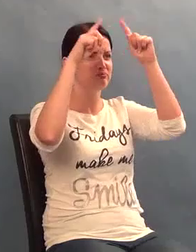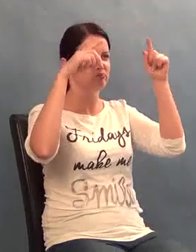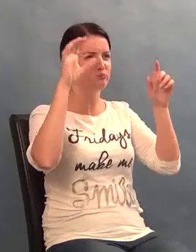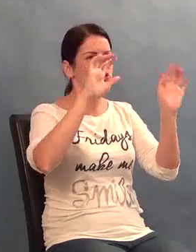Aha.